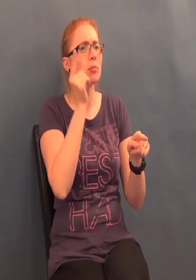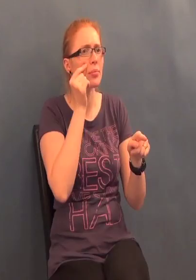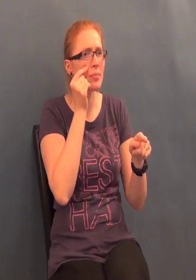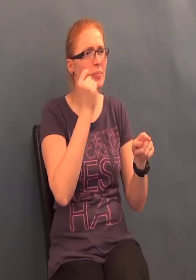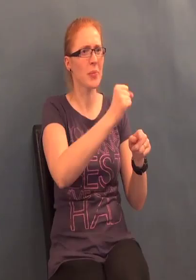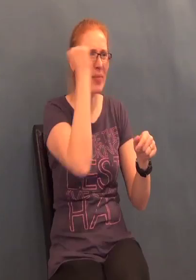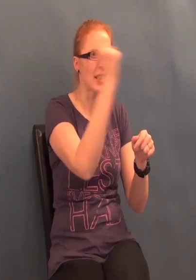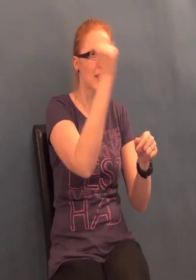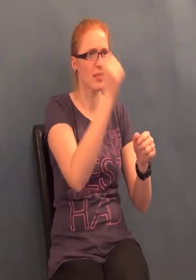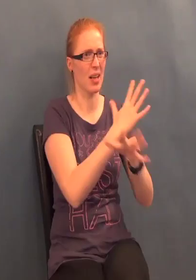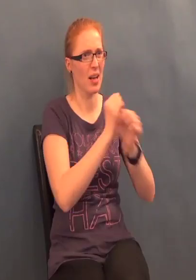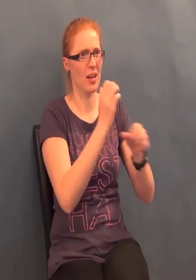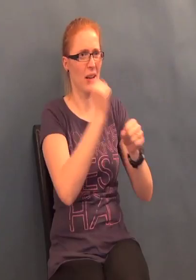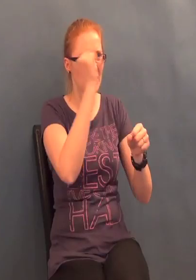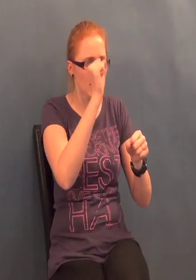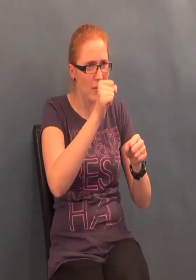Walą w drzwi, ale bez skutku.